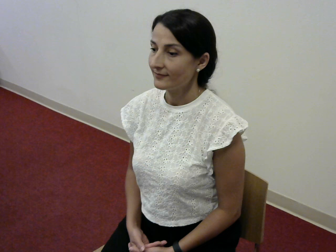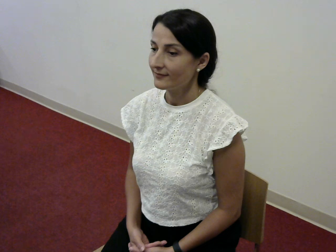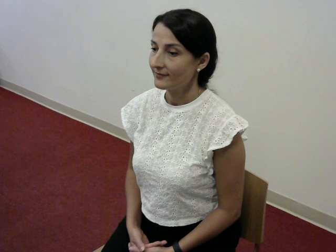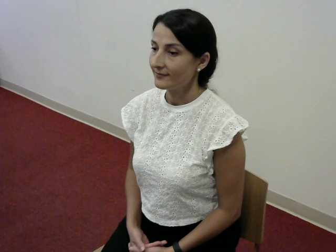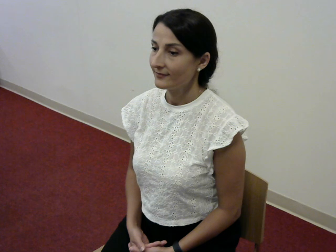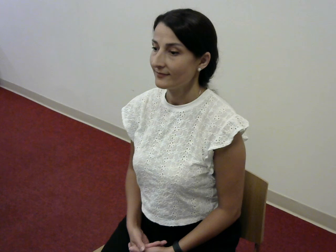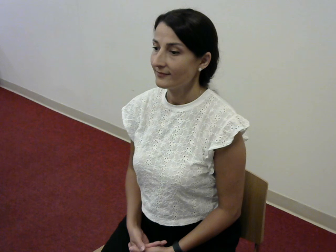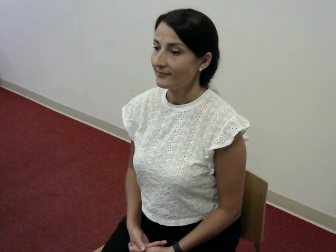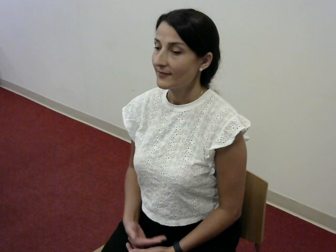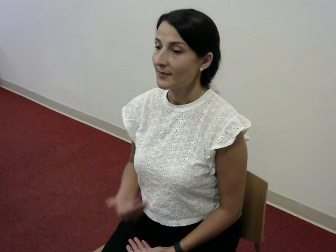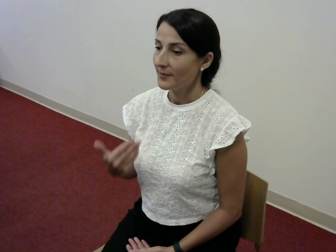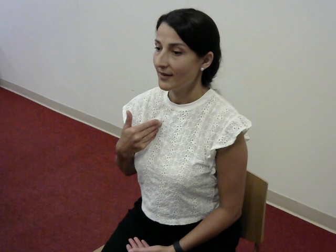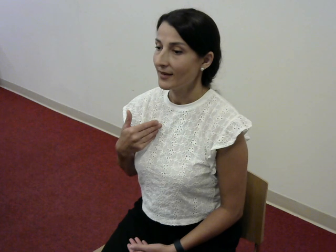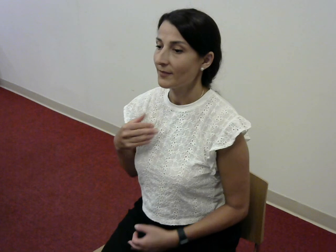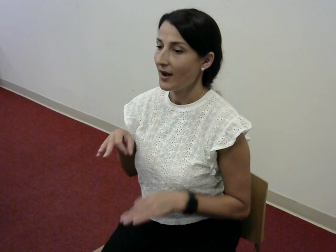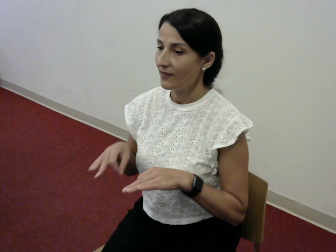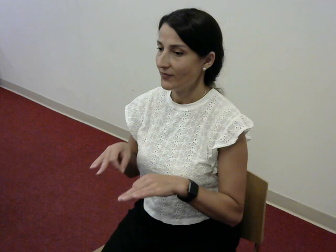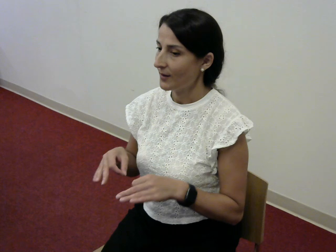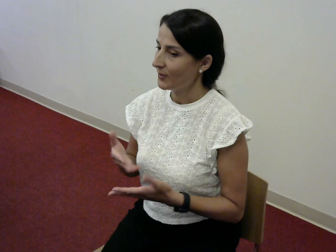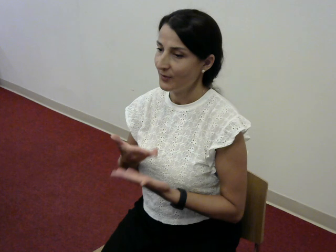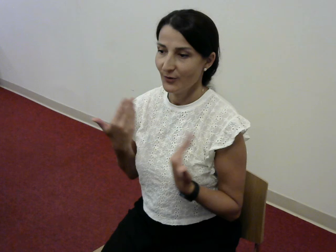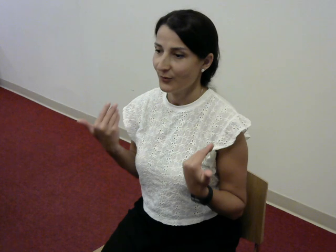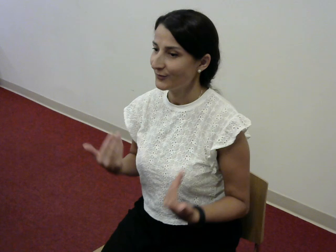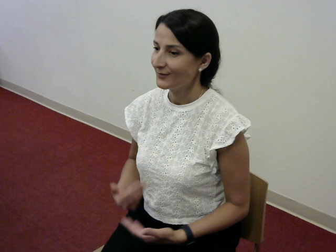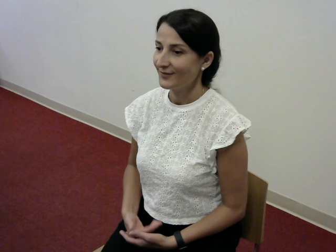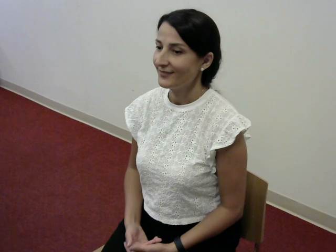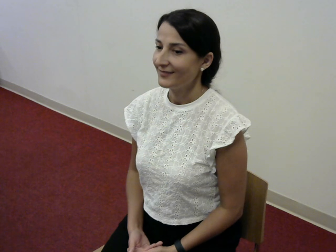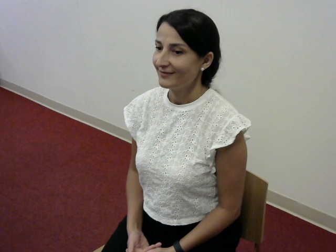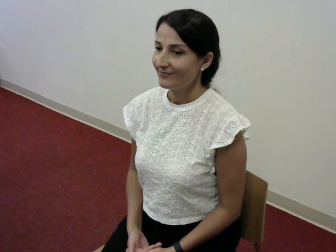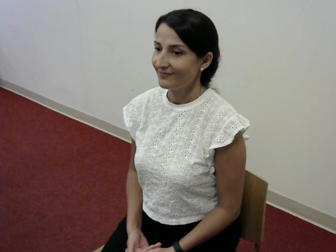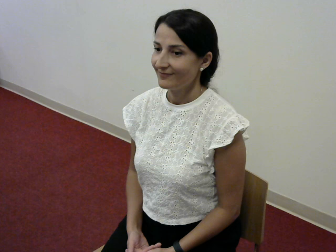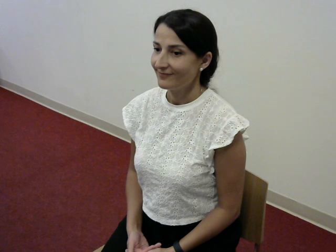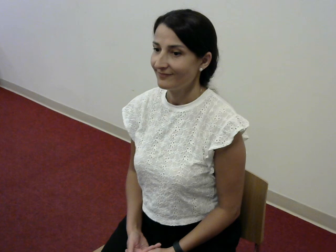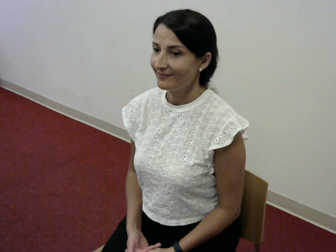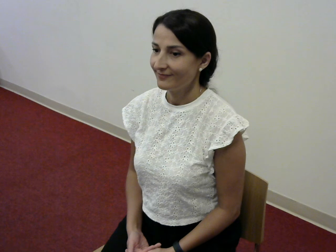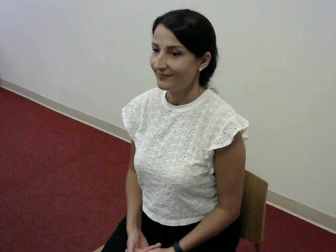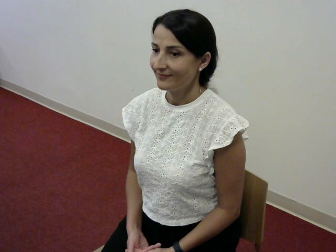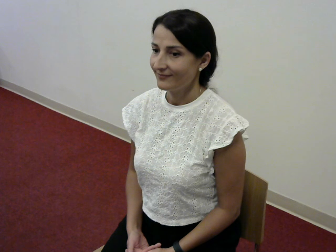Mənim avtomobilim yoxdur